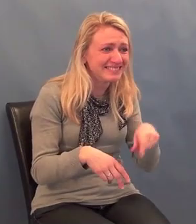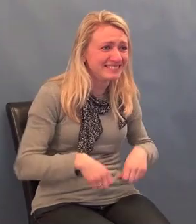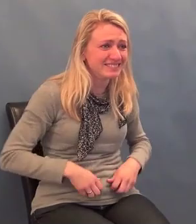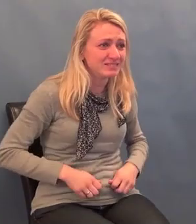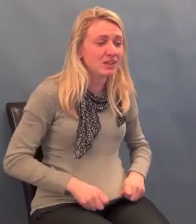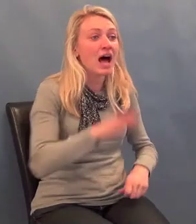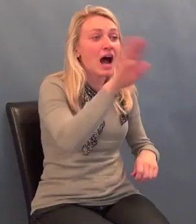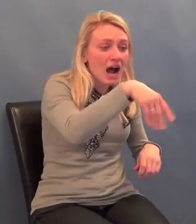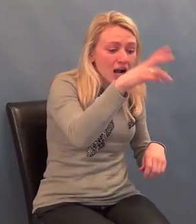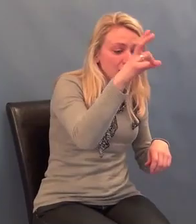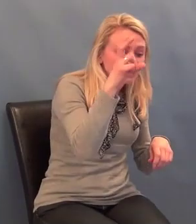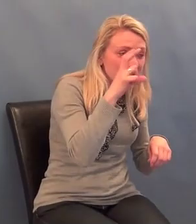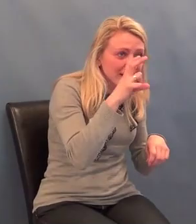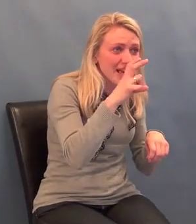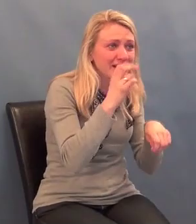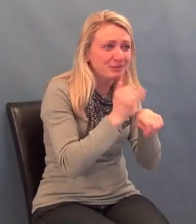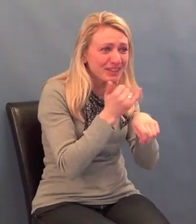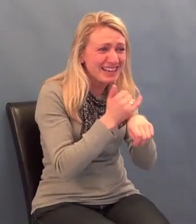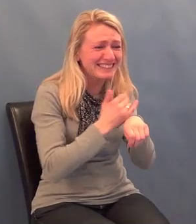Ale we czwartek, piątek, sobotę czy niedzielę?